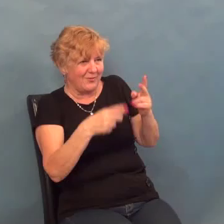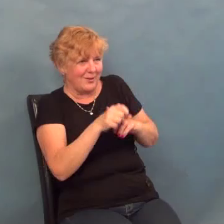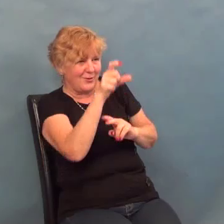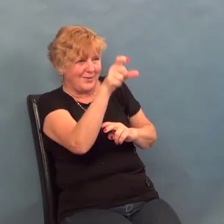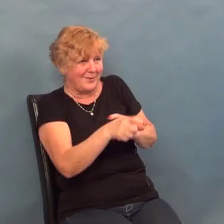Odwiedzę.